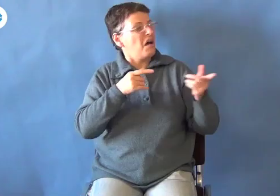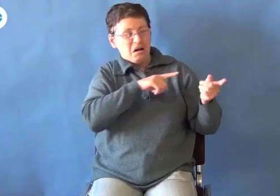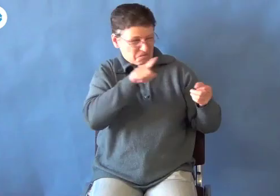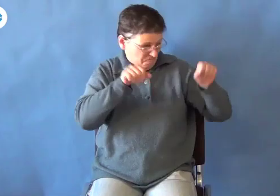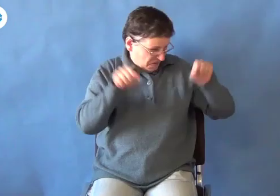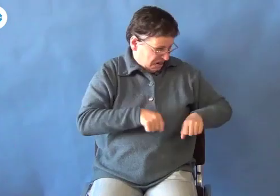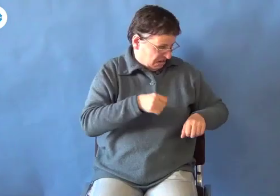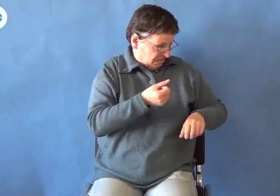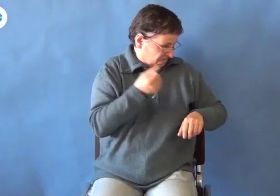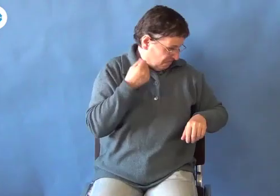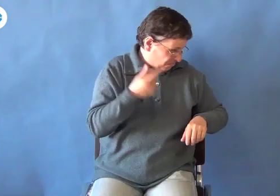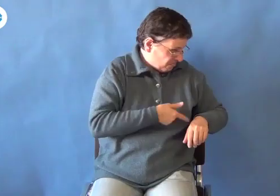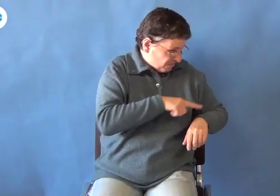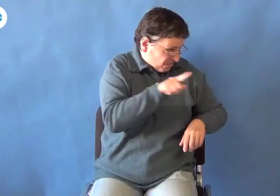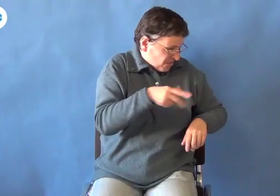Czy ludzie tam piją wódkę?